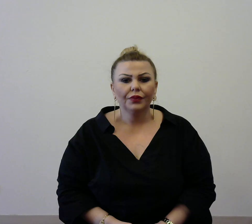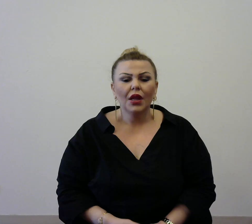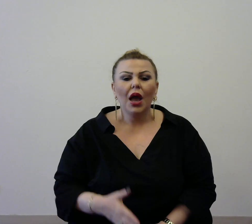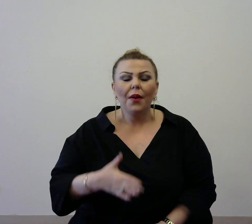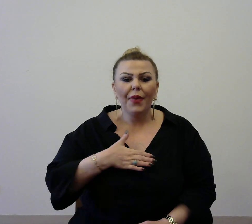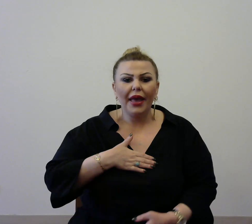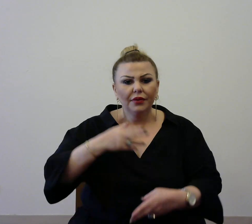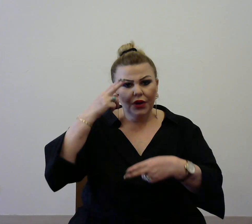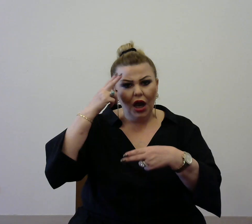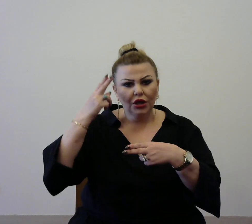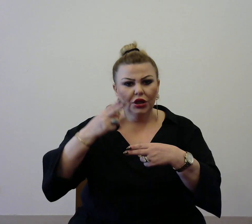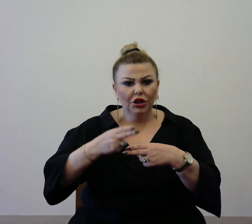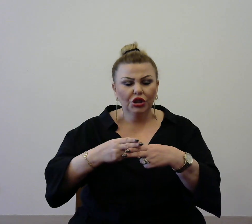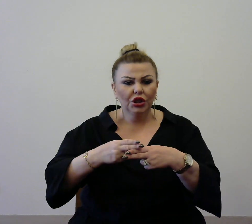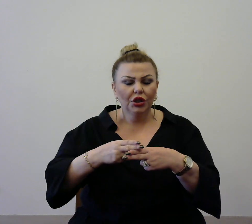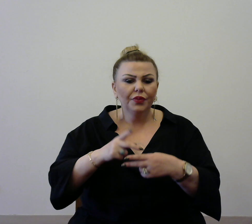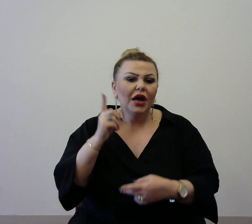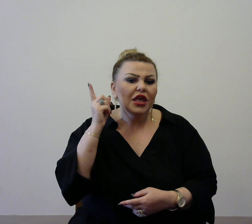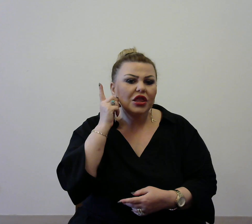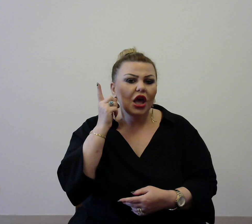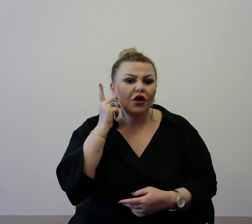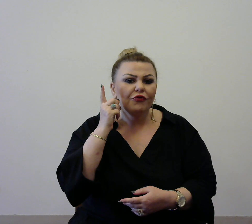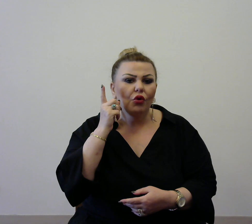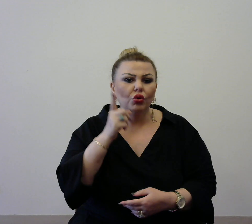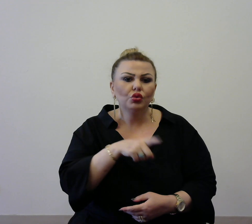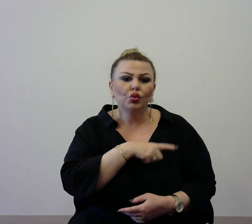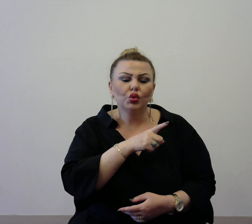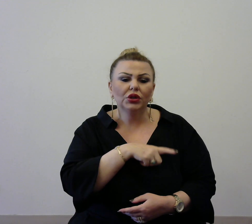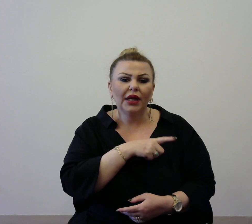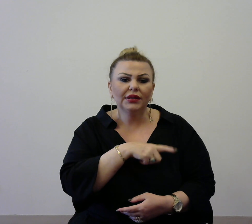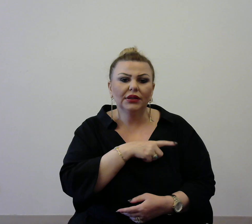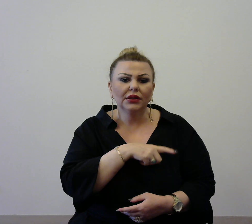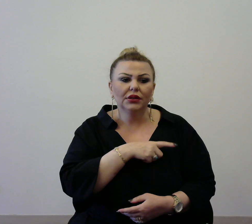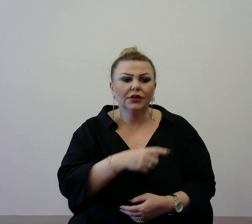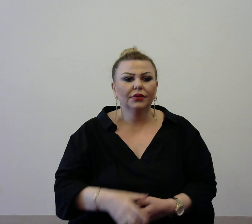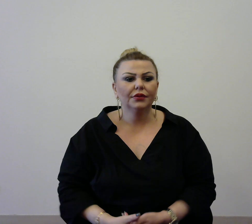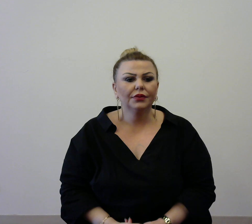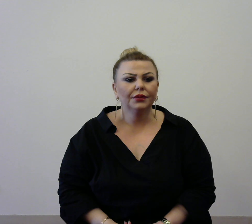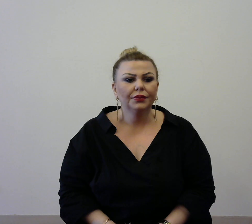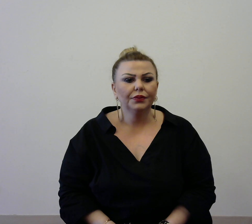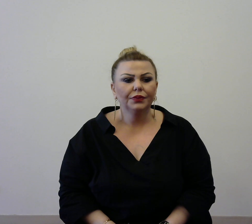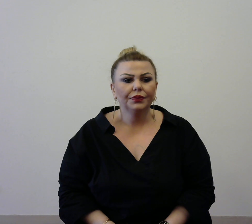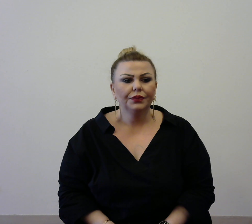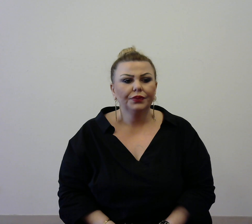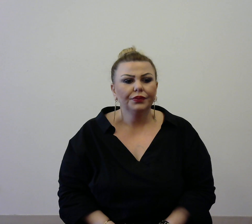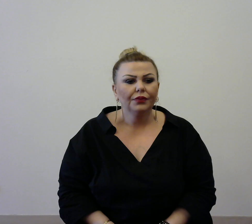Mənim qardaşım telefon ustasıdır